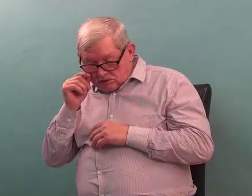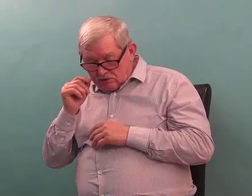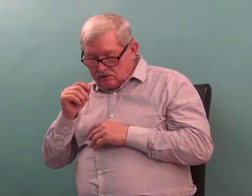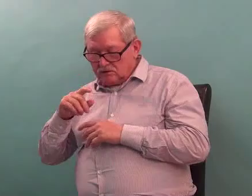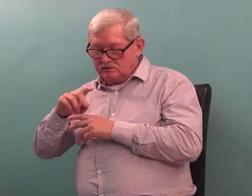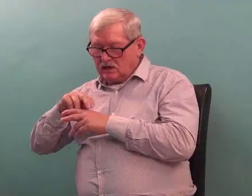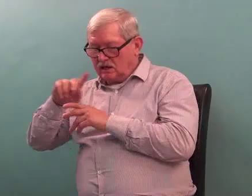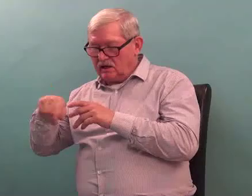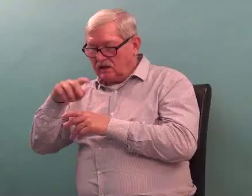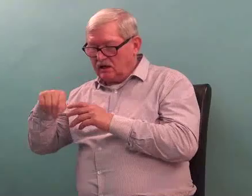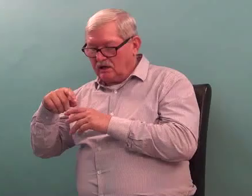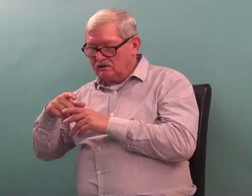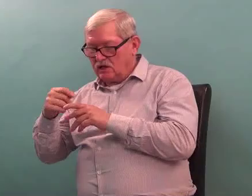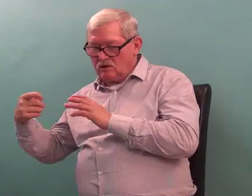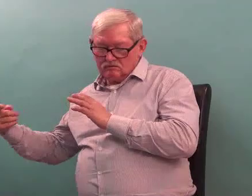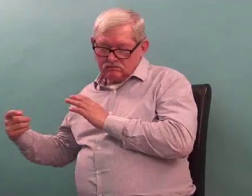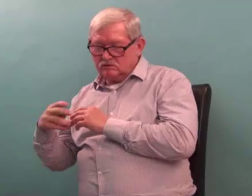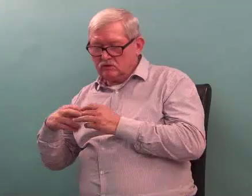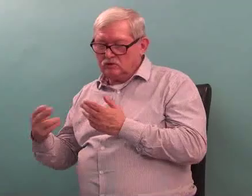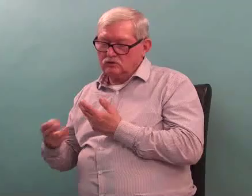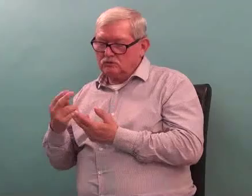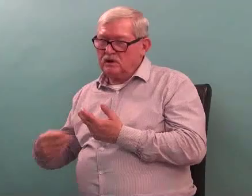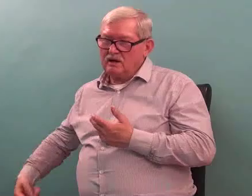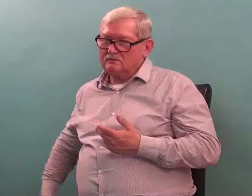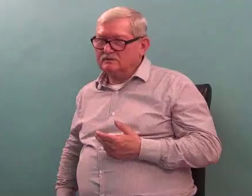Wskazówki zegara obracają się i jedna strzela w jego dupę.